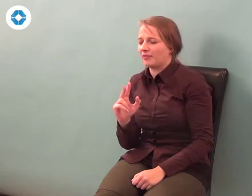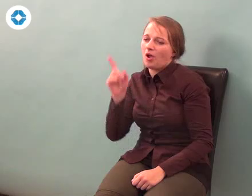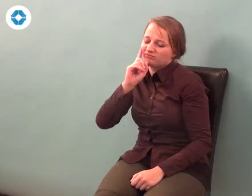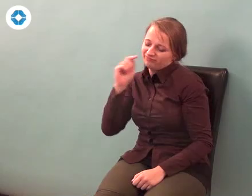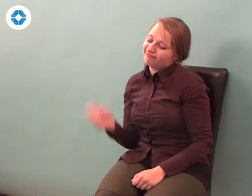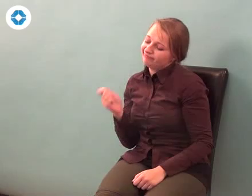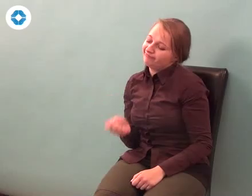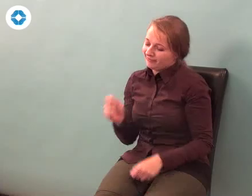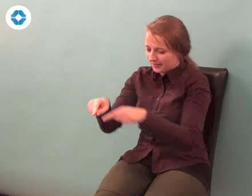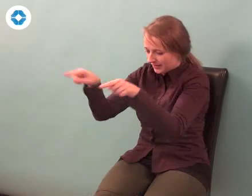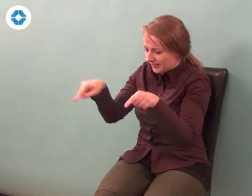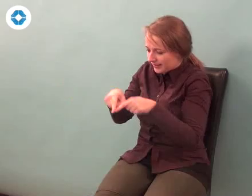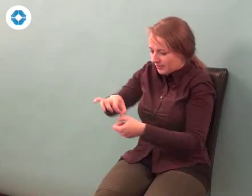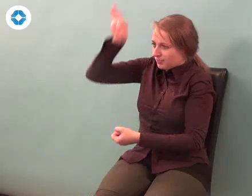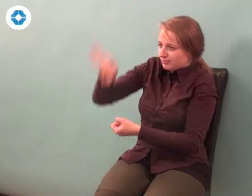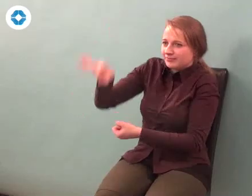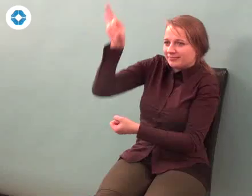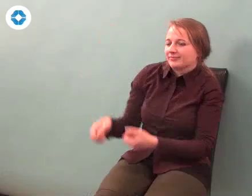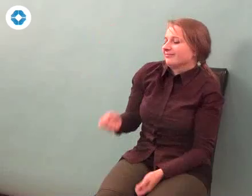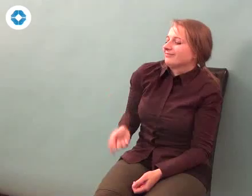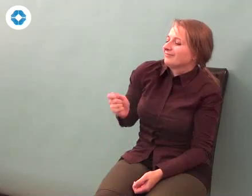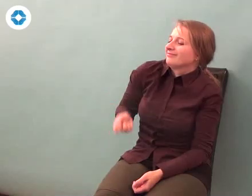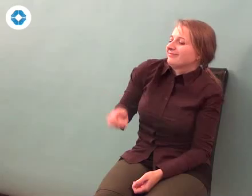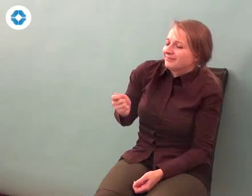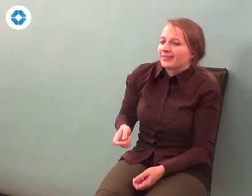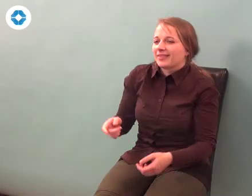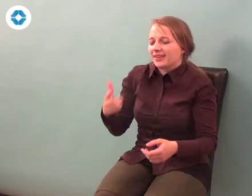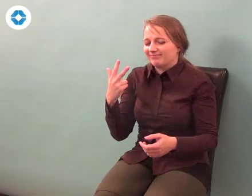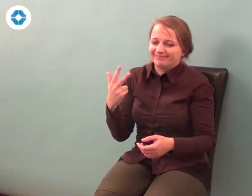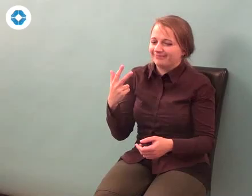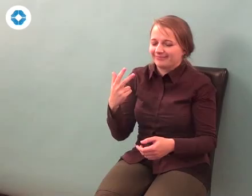Jeden z nich podbija rakietką piłeczkę do ping-ponga.